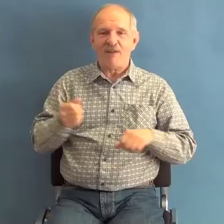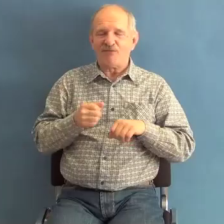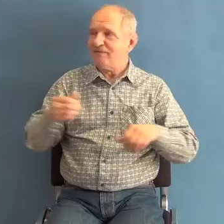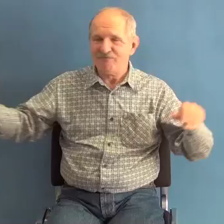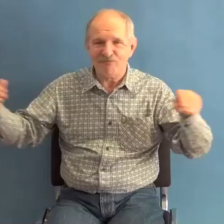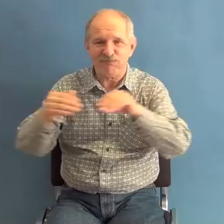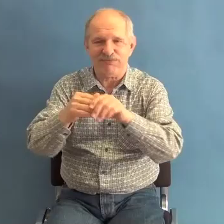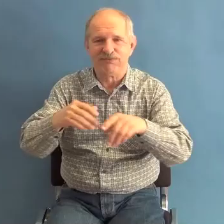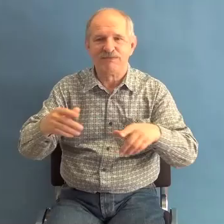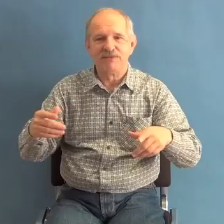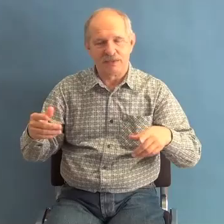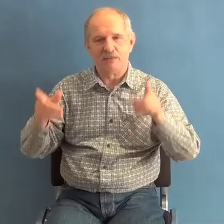Gdy nadjedzie, można spowodować wypadek.